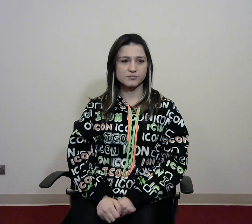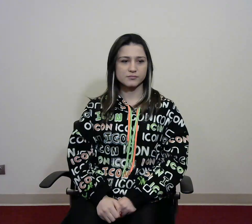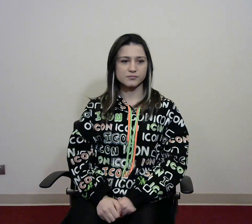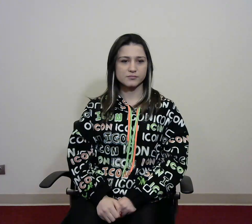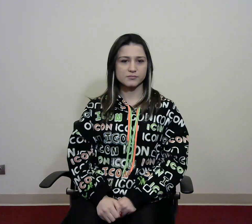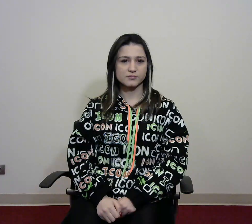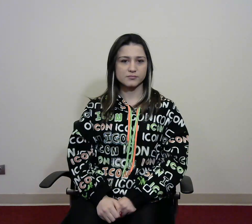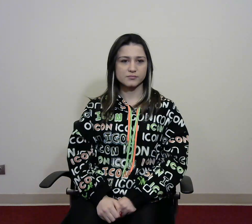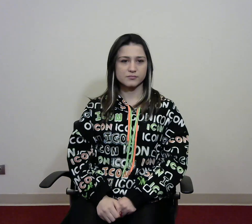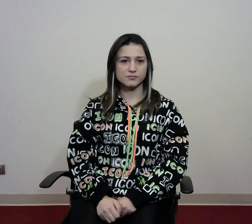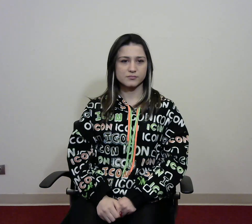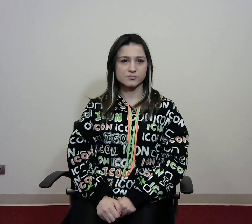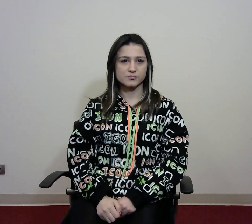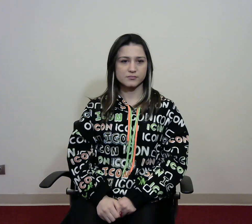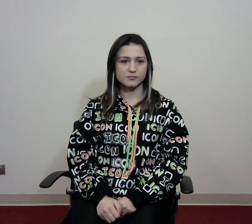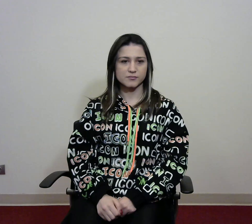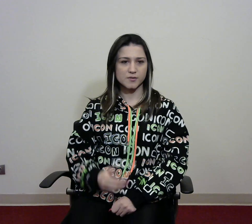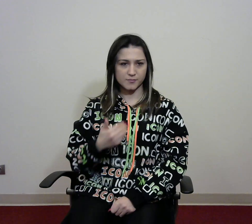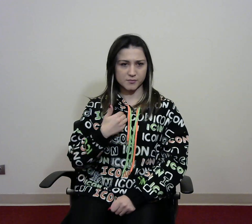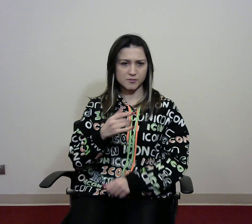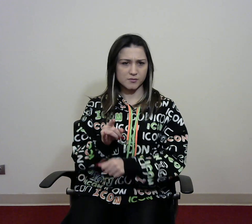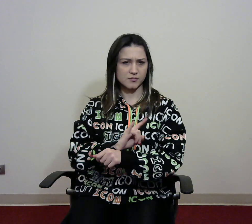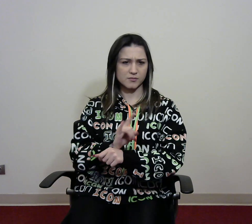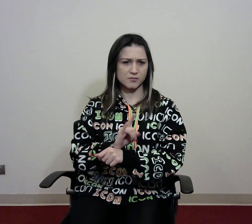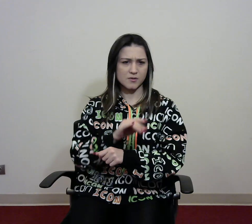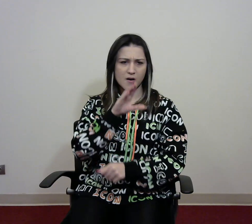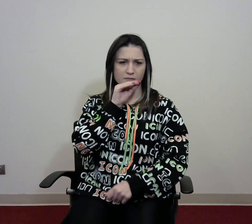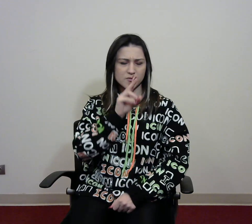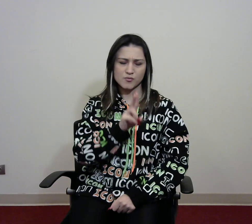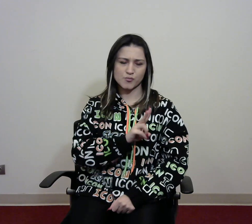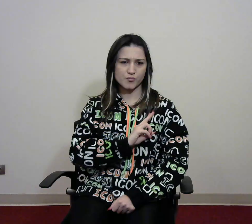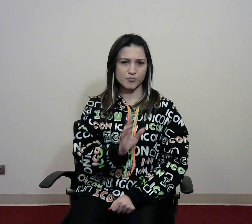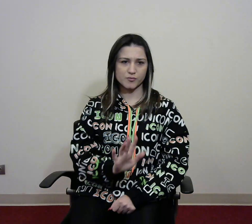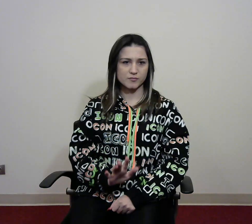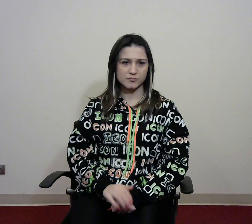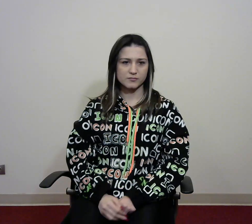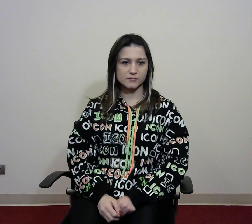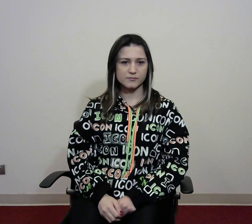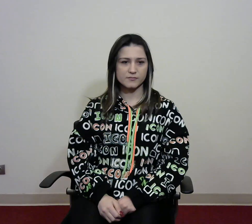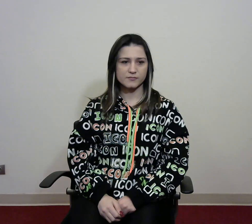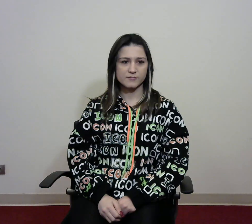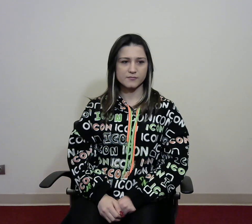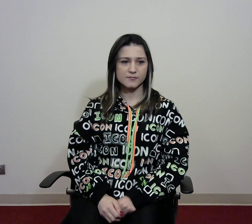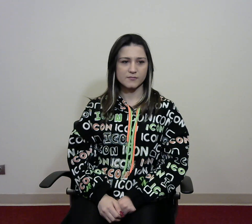Mən yalan danışmağı sevmirəm